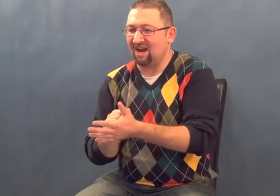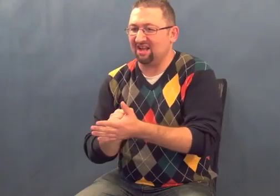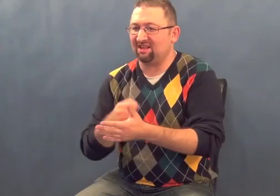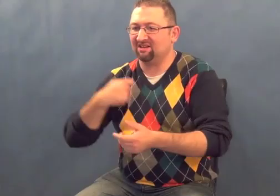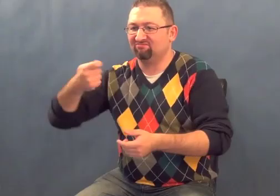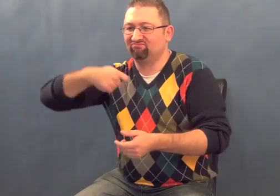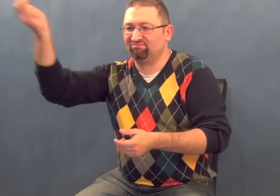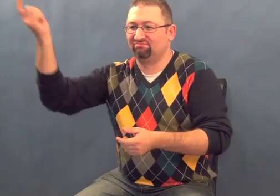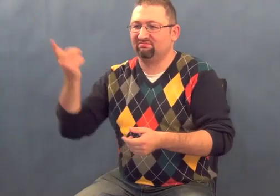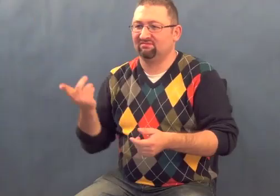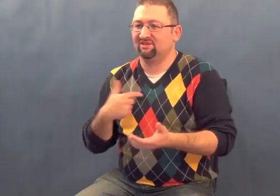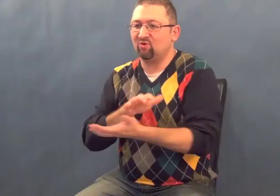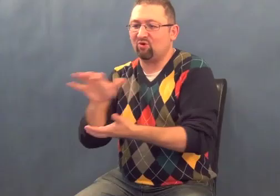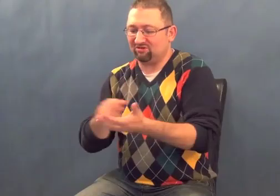Wyjeżdżam z rodziną.